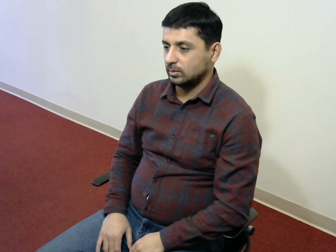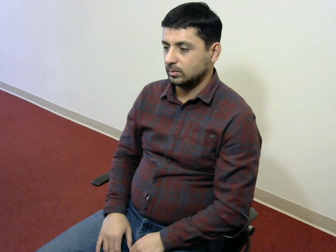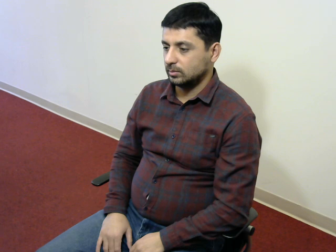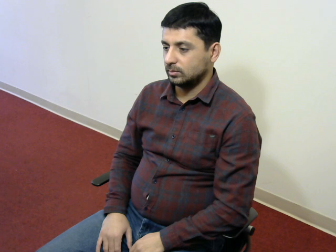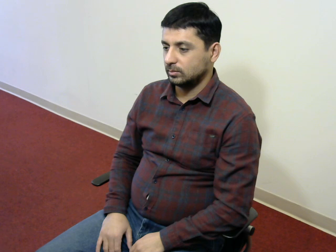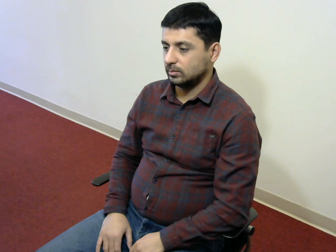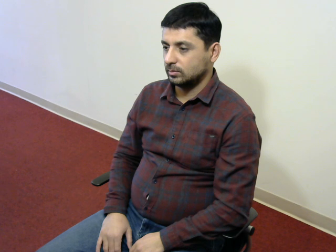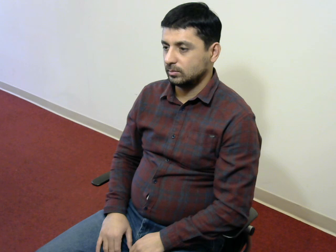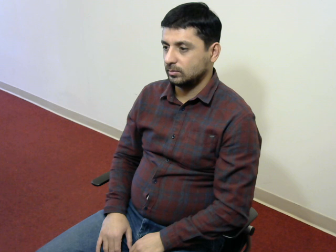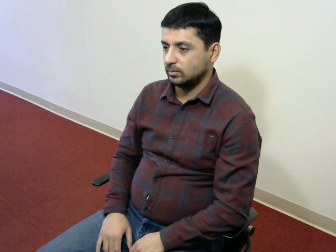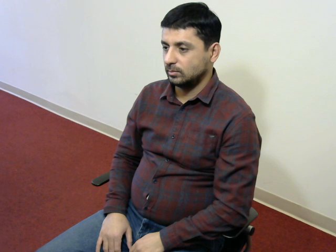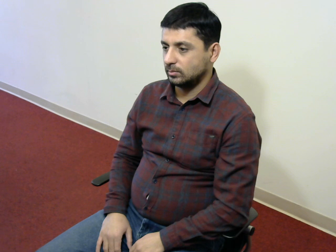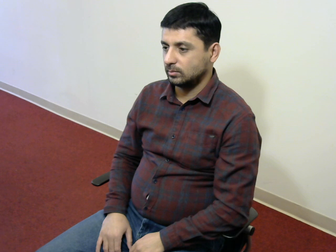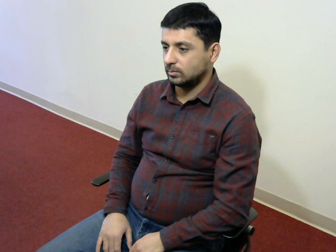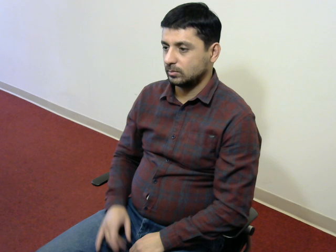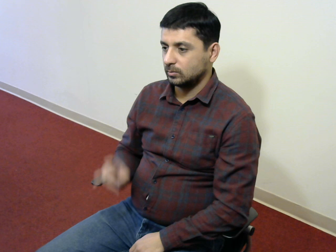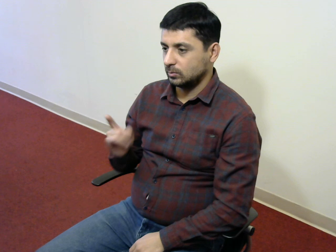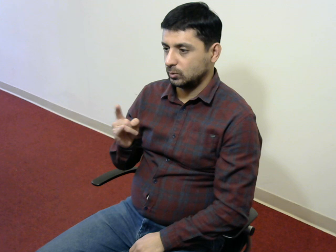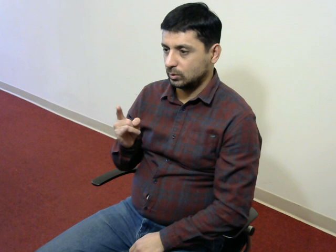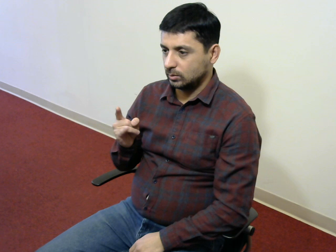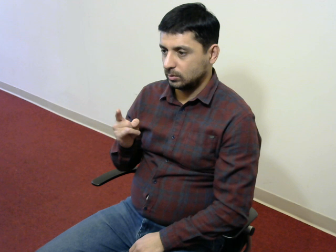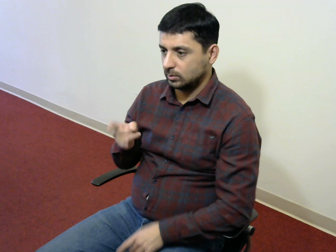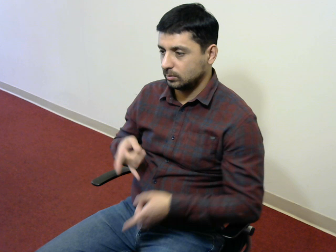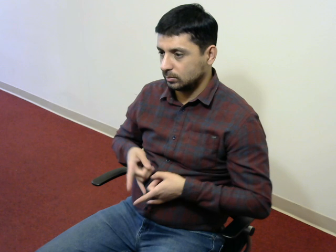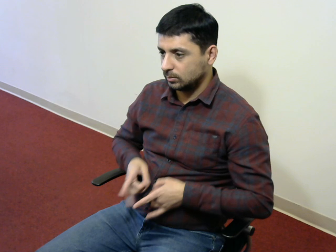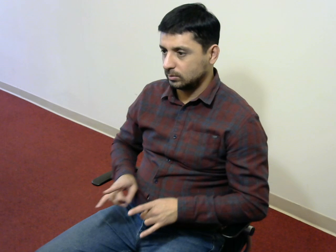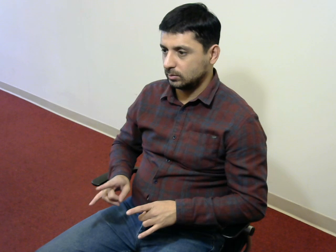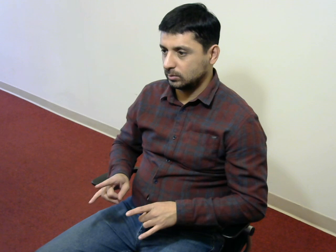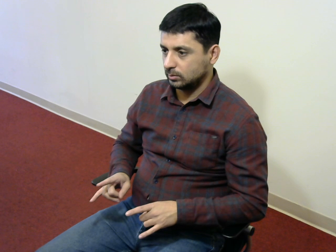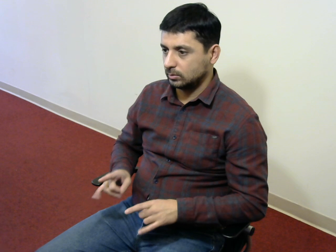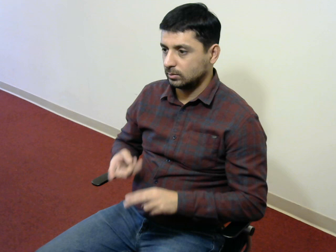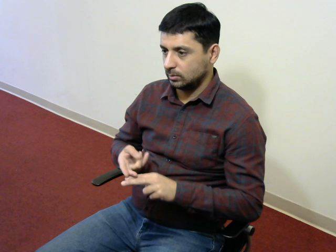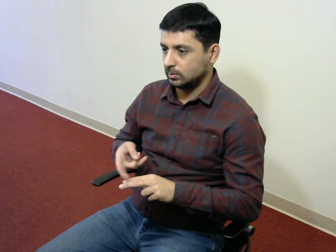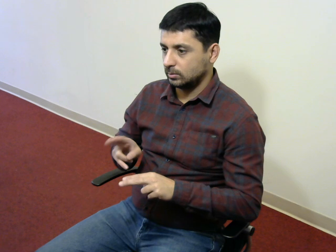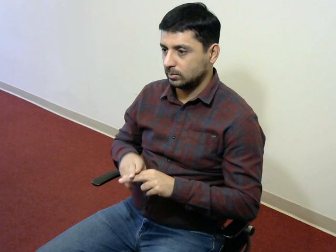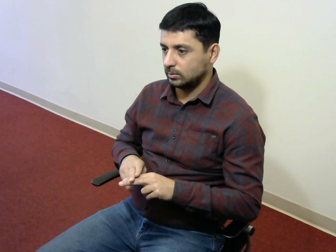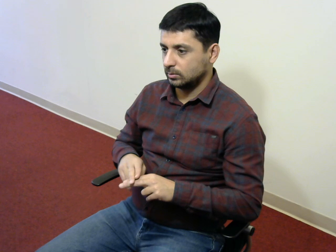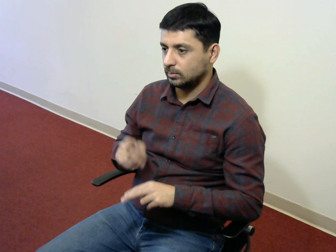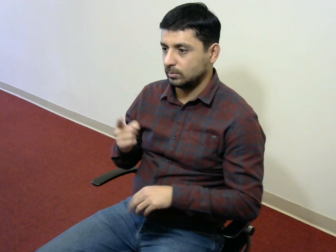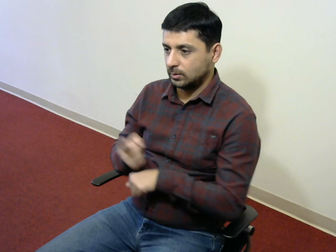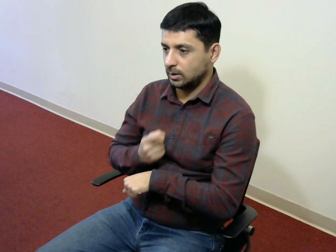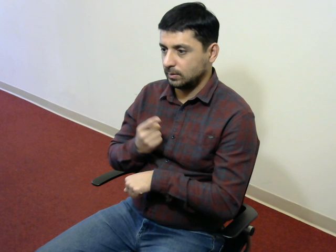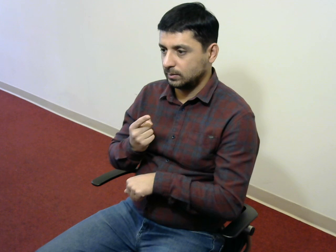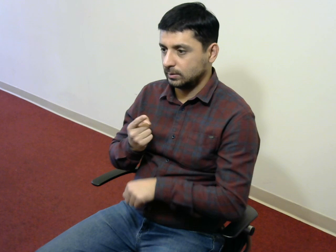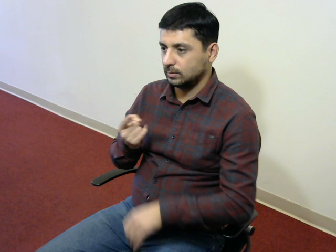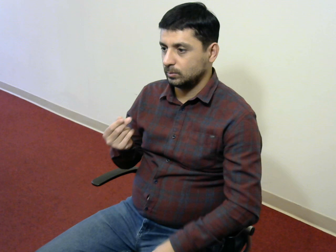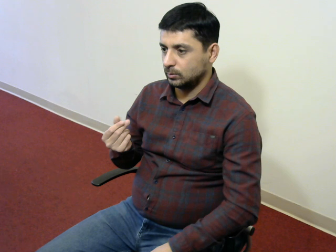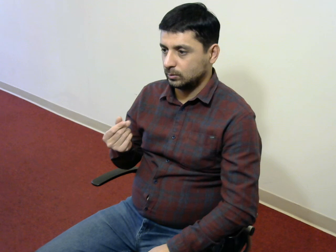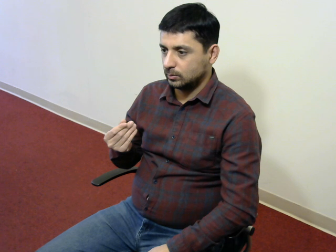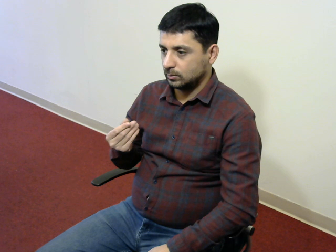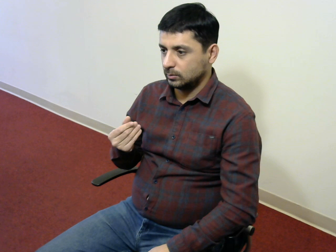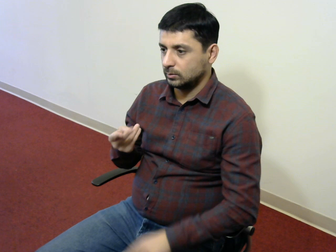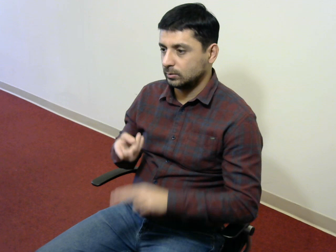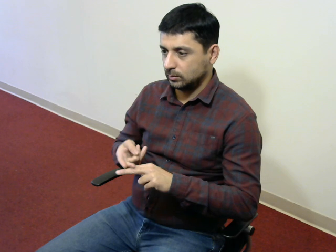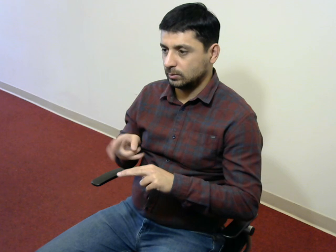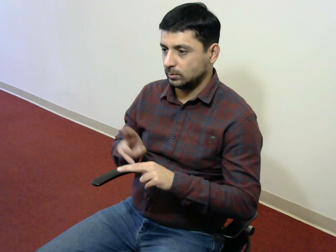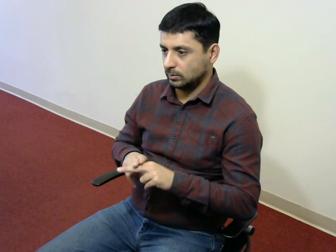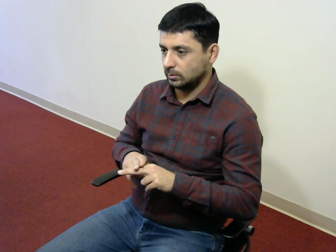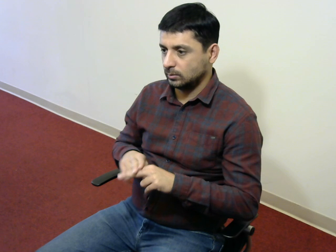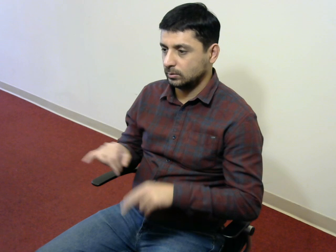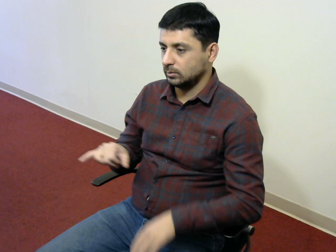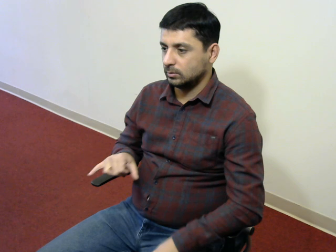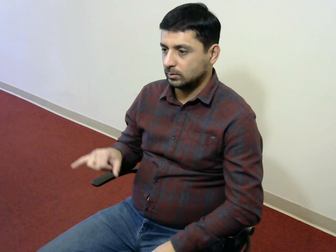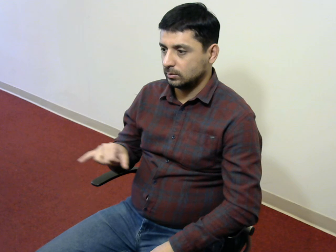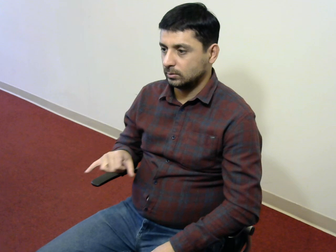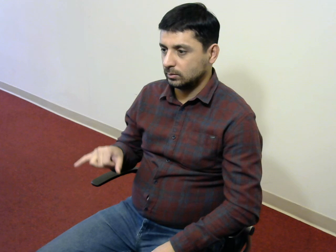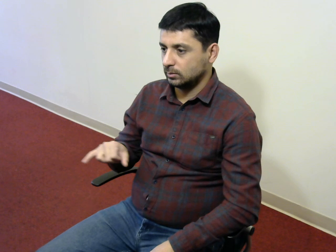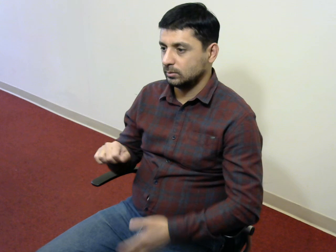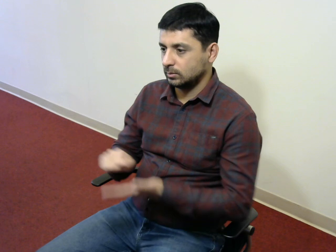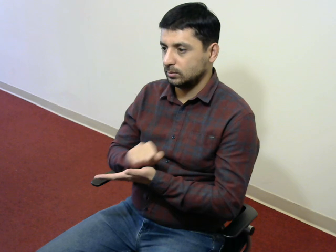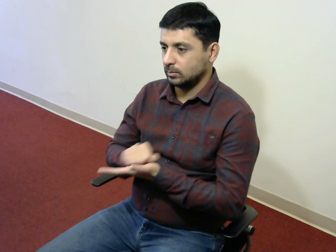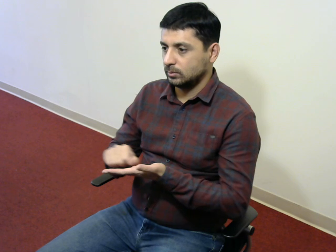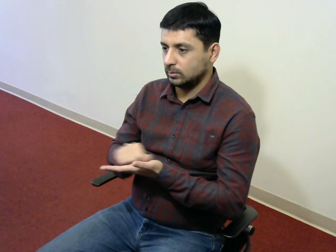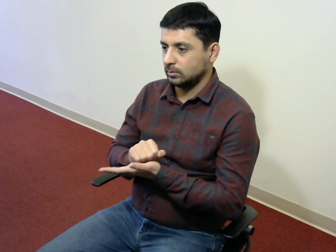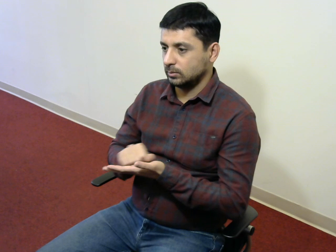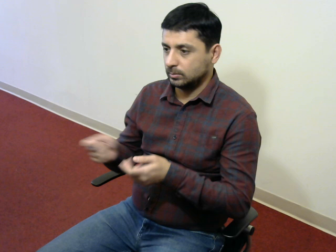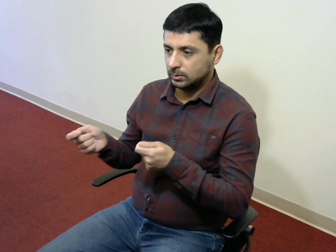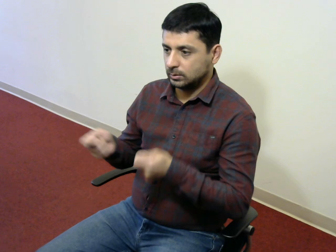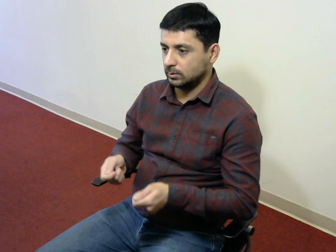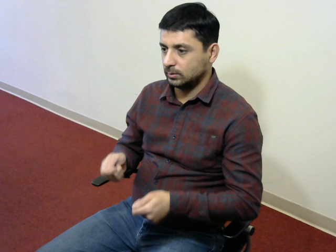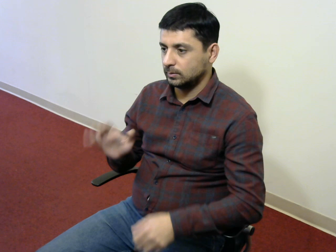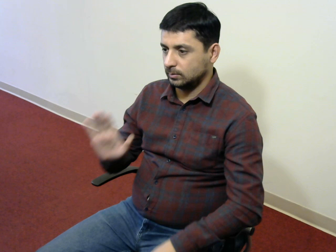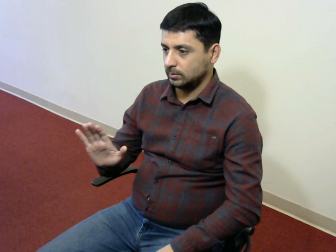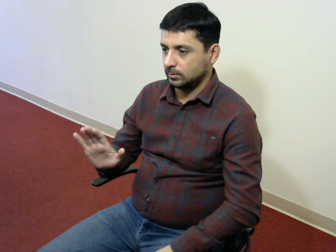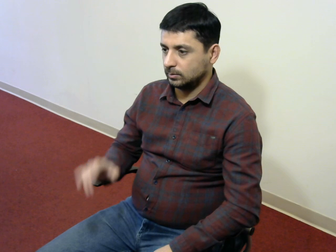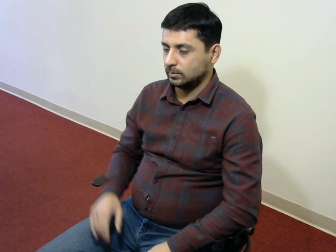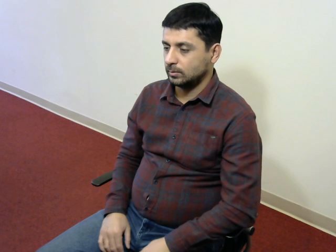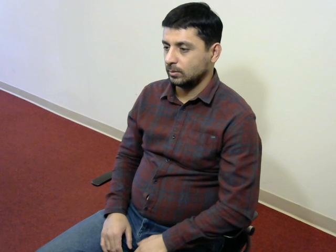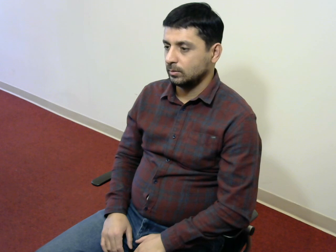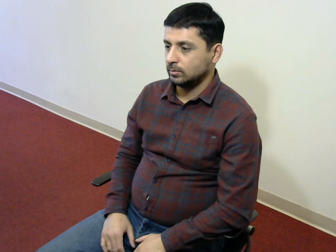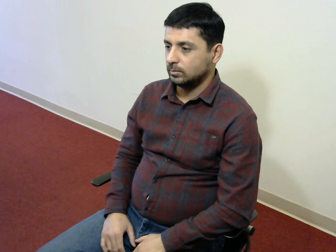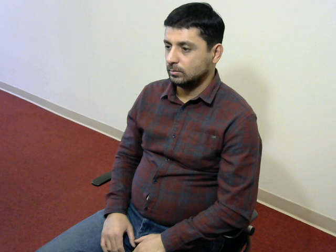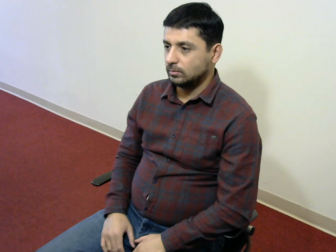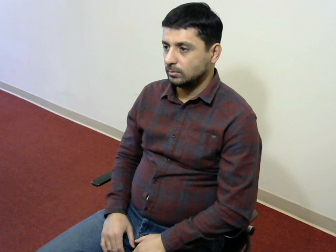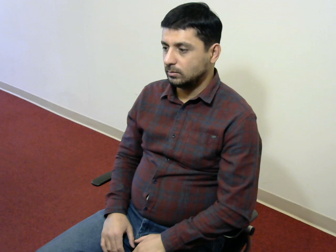Uşağın doğulmasına görə birdəfəlik müavinət üçün hansı sənədləri gətirməliyəm?